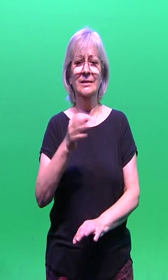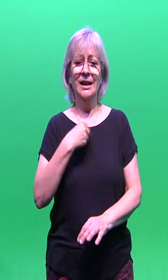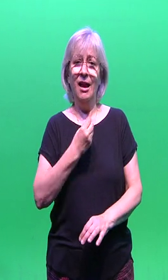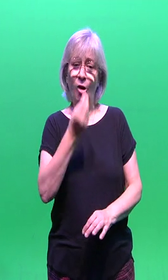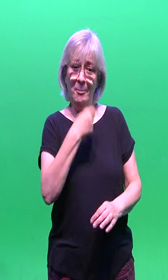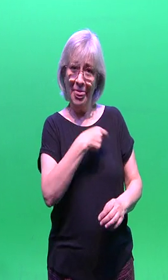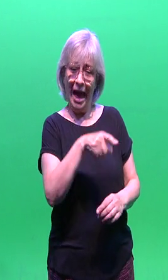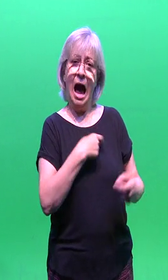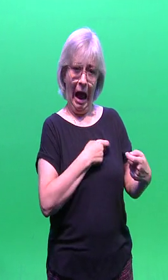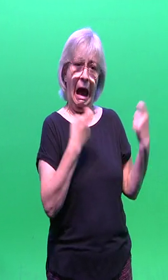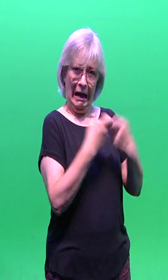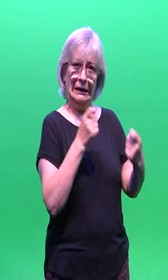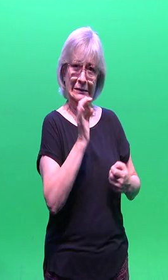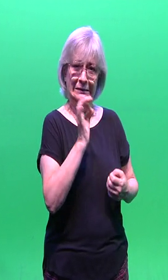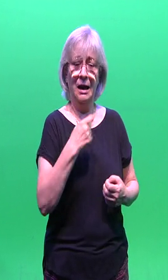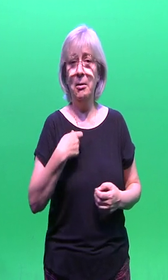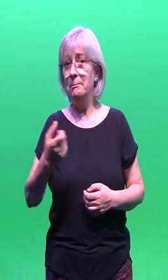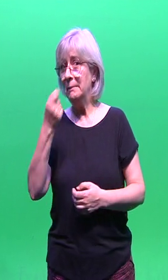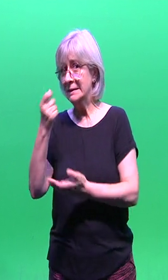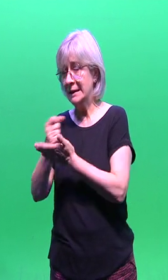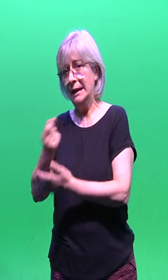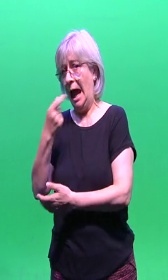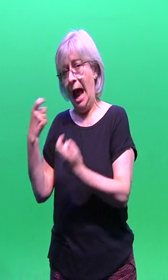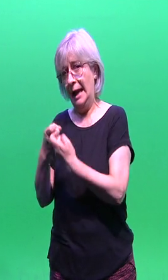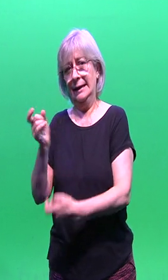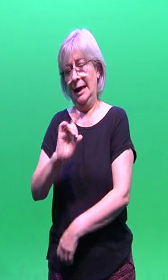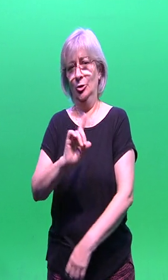Tinc al·lèrgia a alguns aliments, a les pastilles no en tinc.